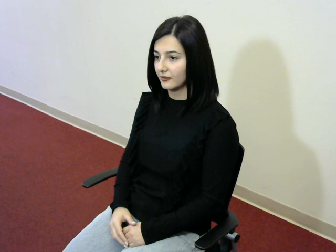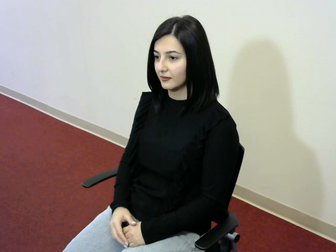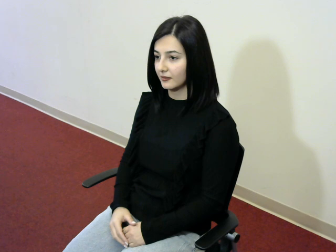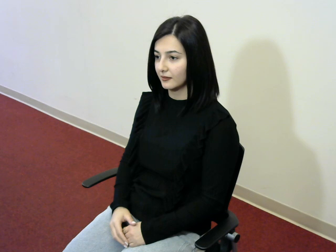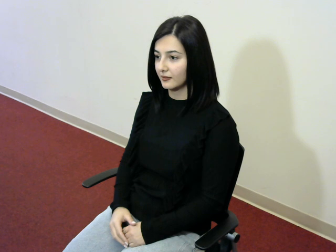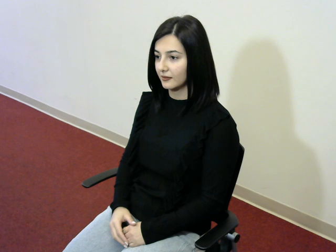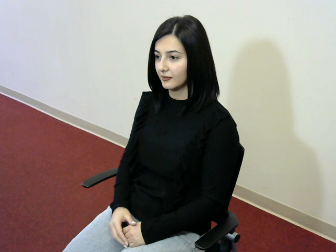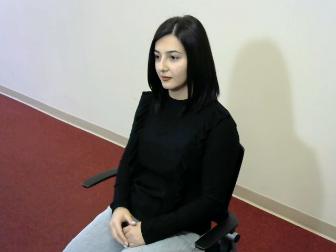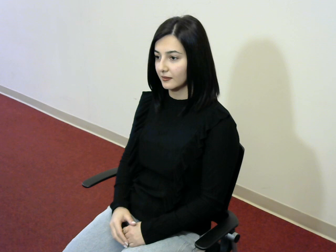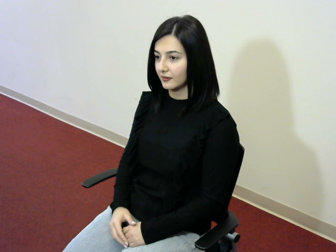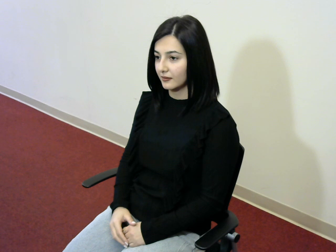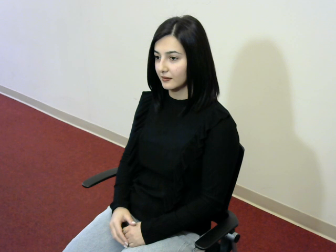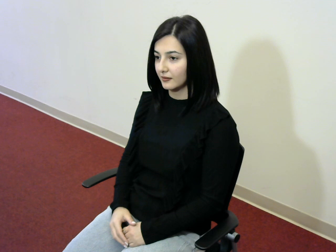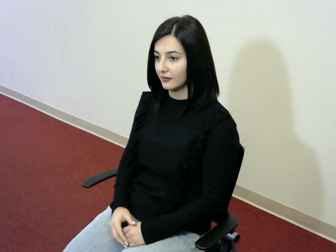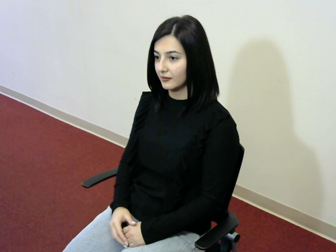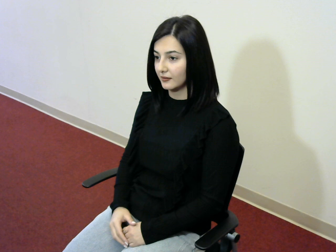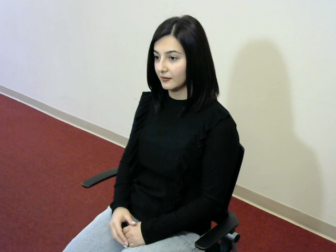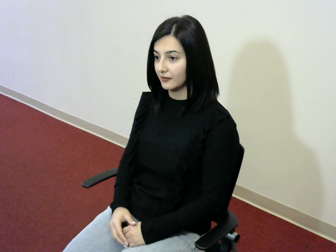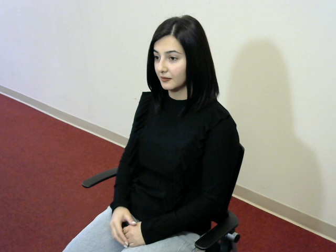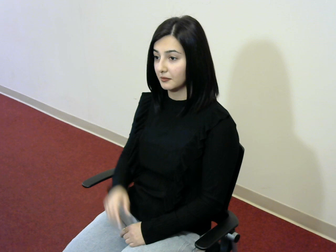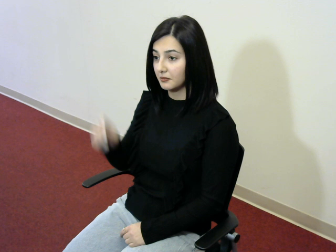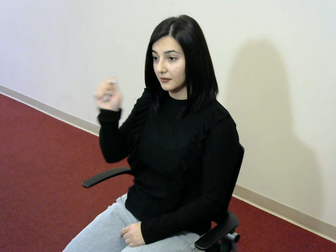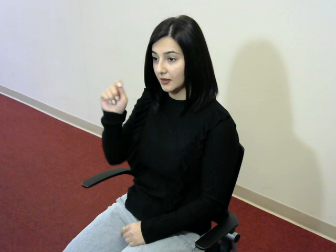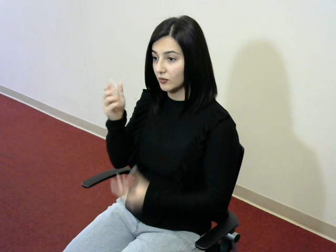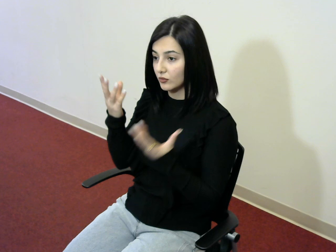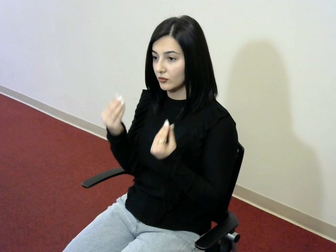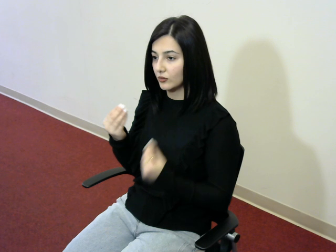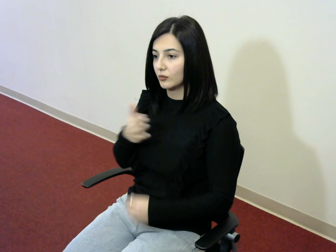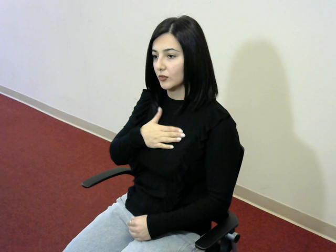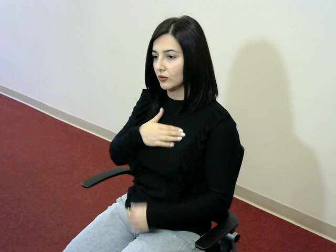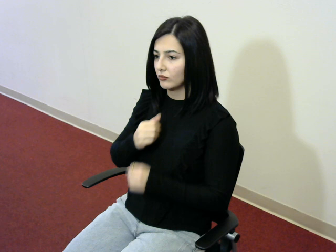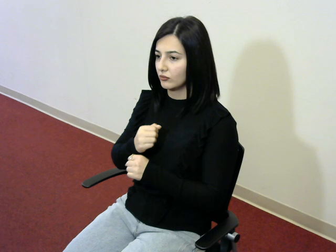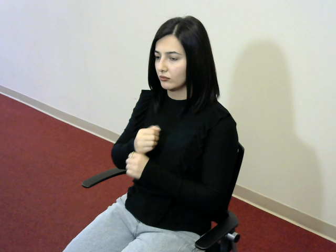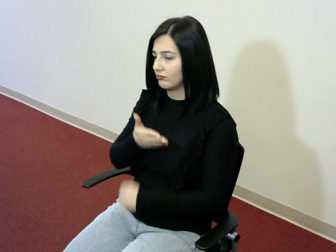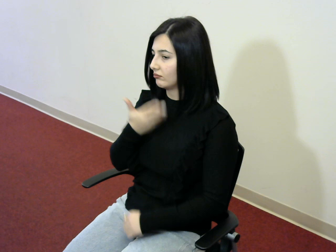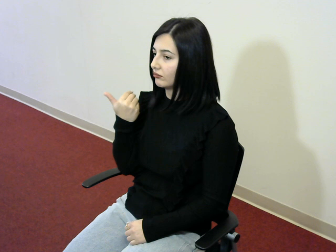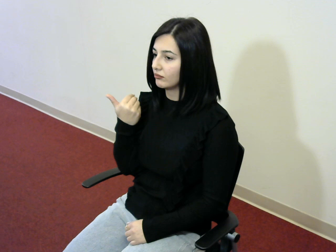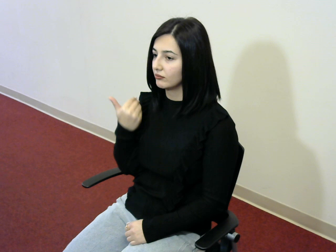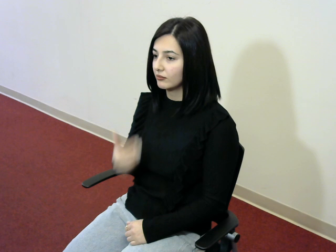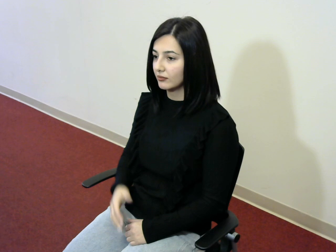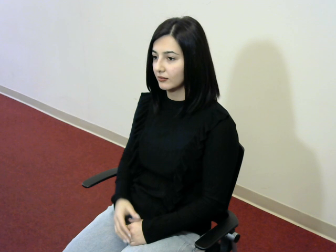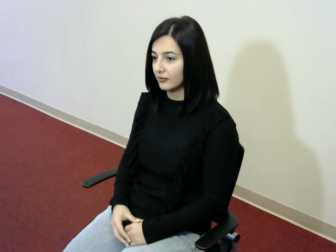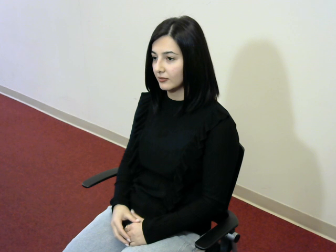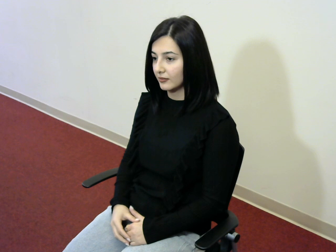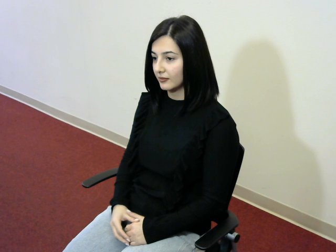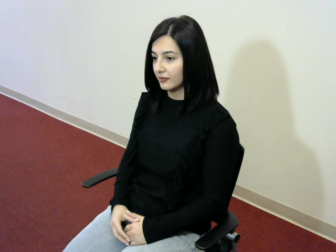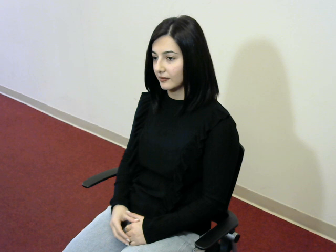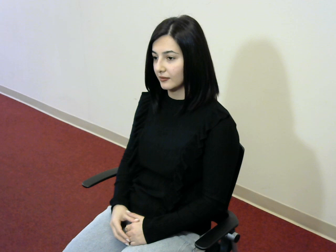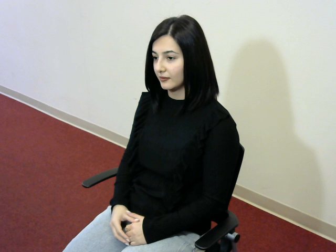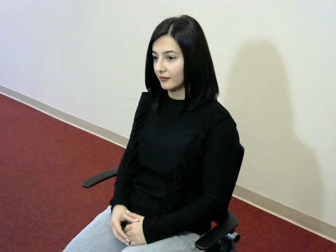Bazar günü mənim işim yoxdur